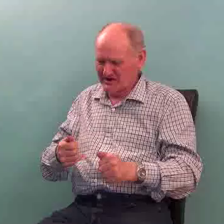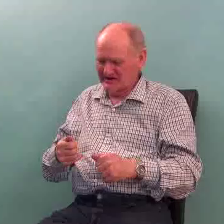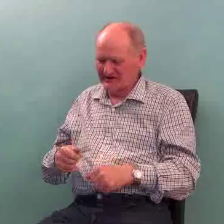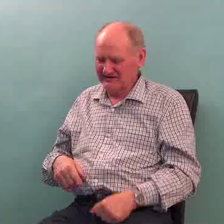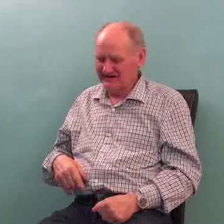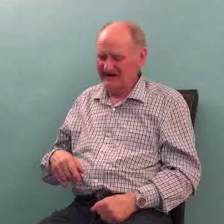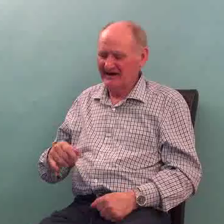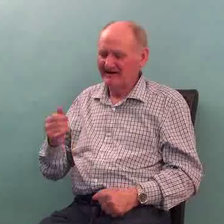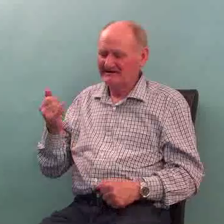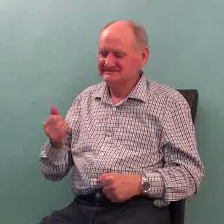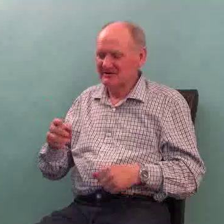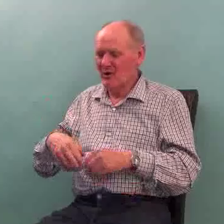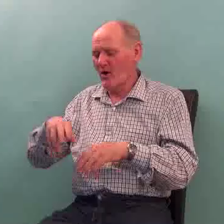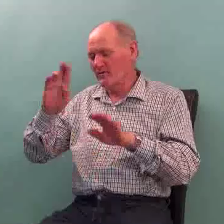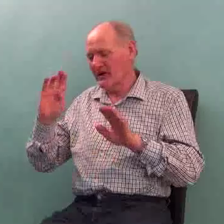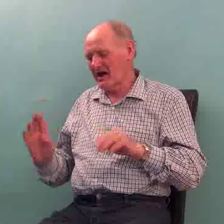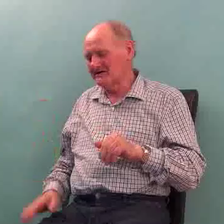Dziecko upada.